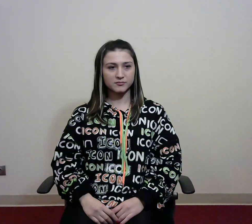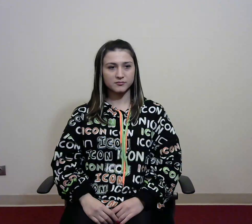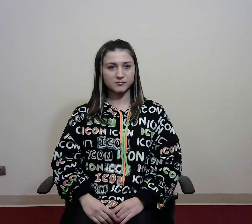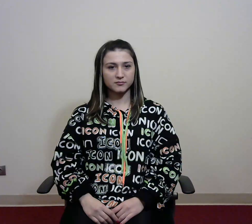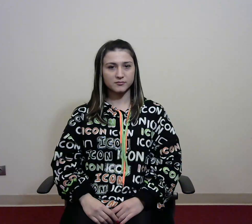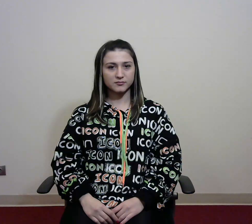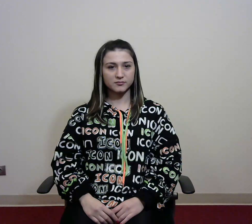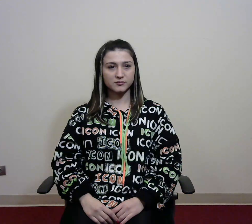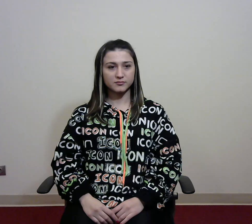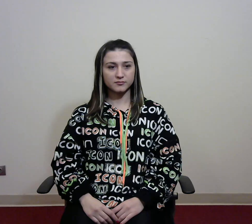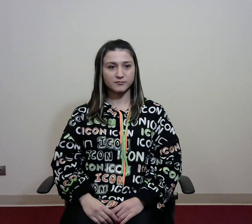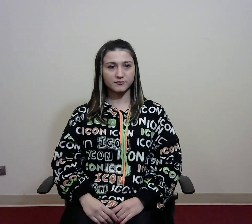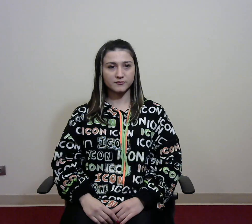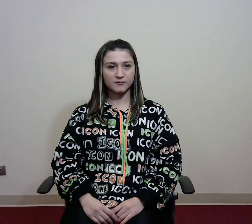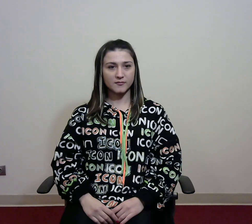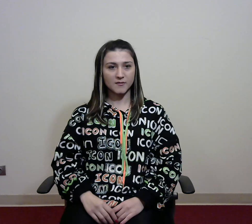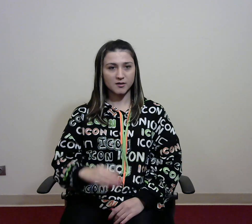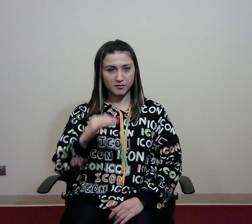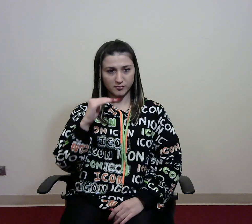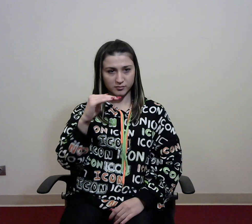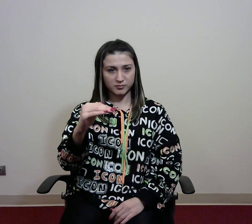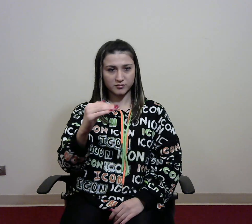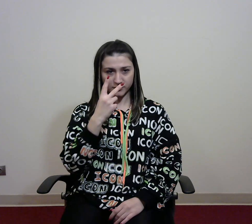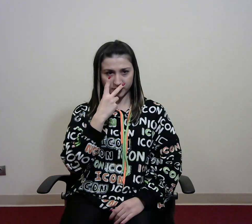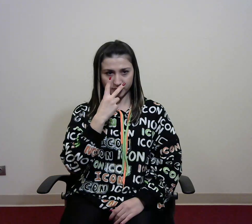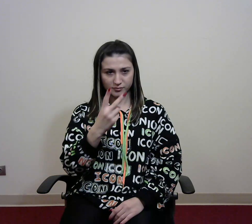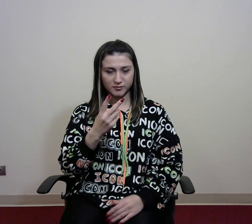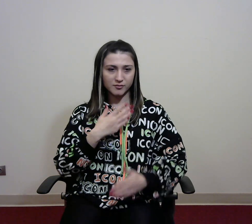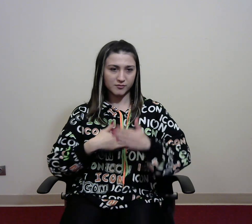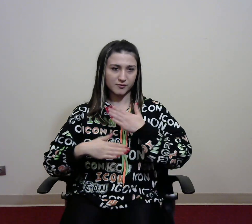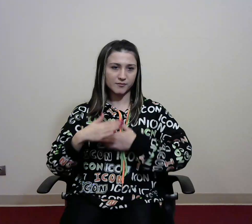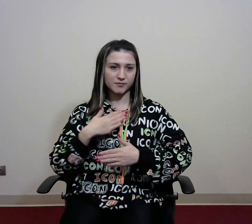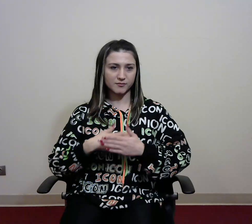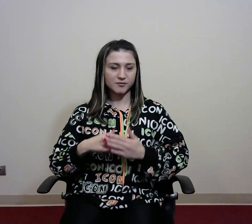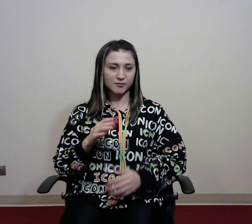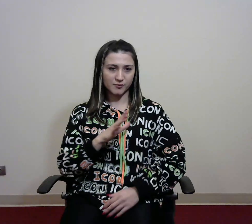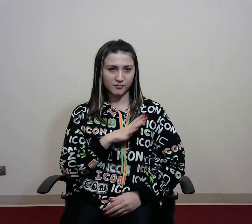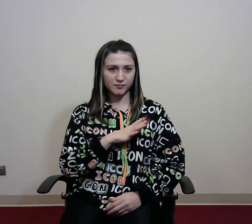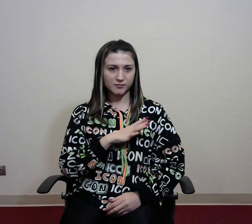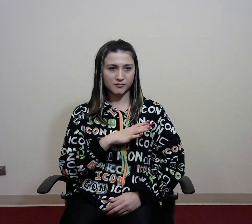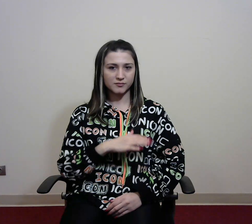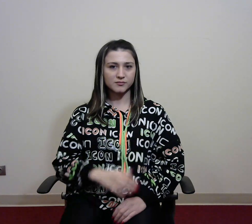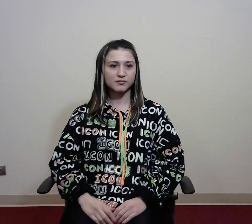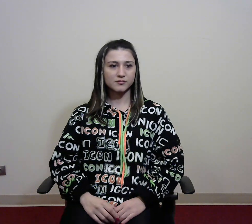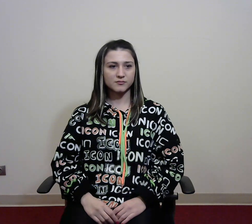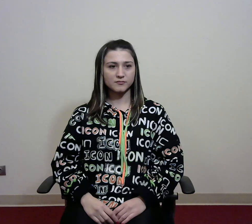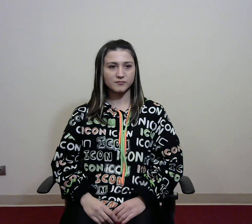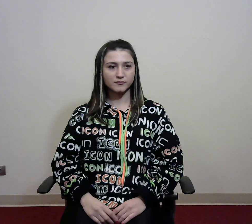Sizi görməyimə şad oldum